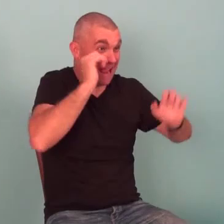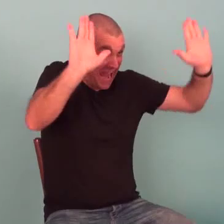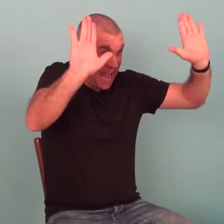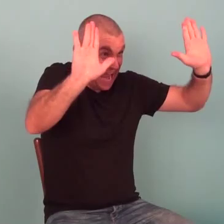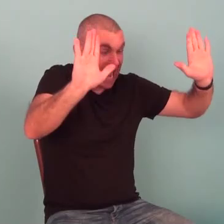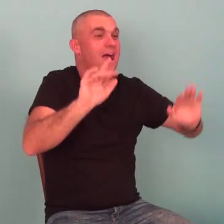Przestraszył się.